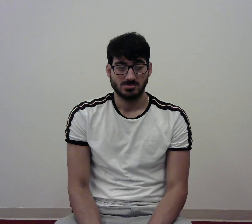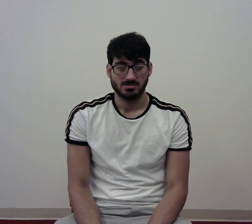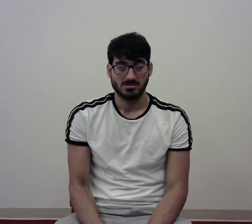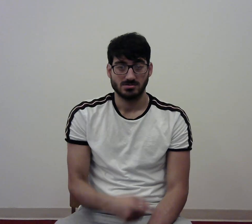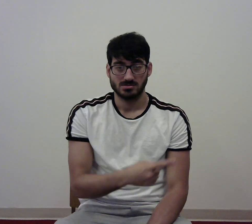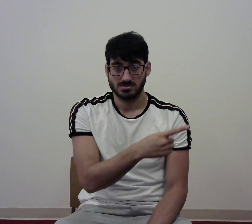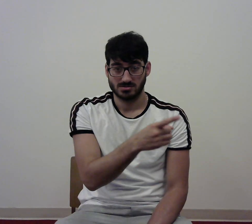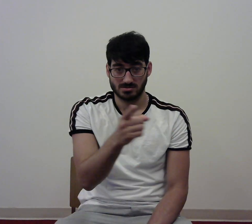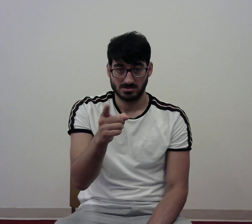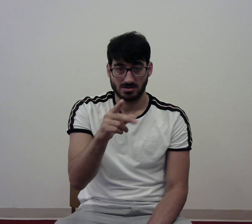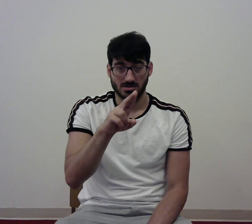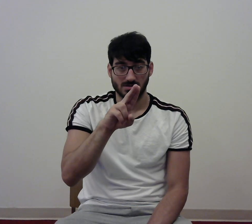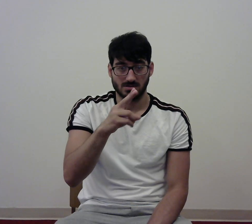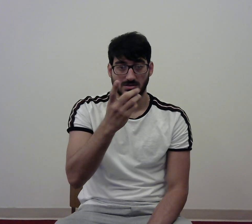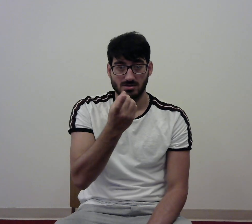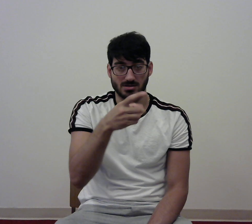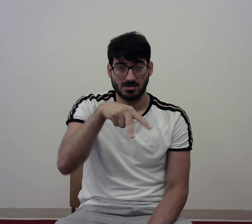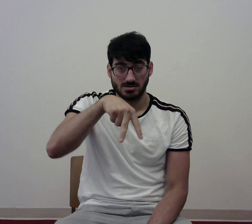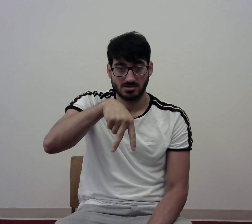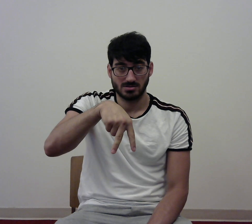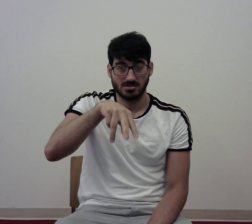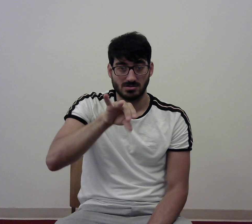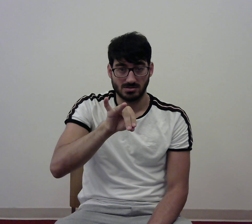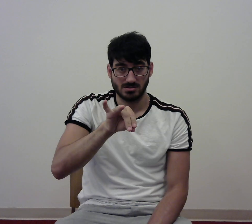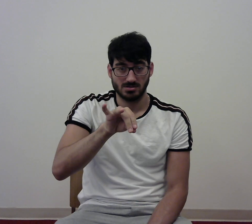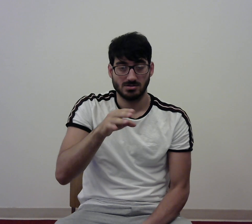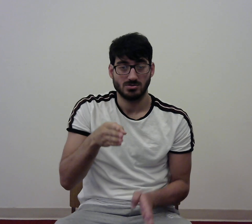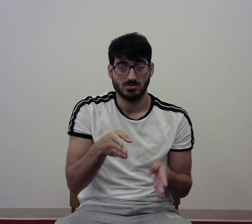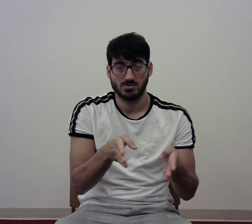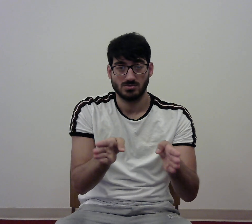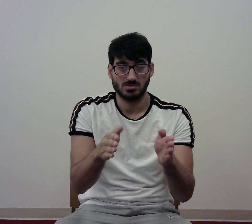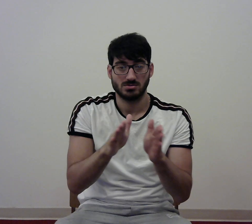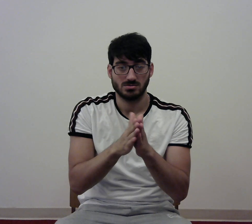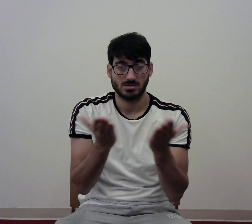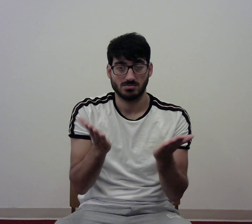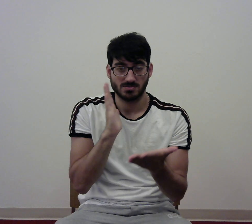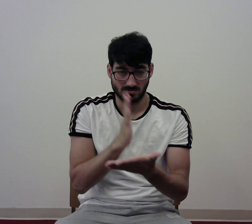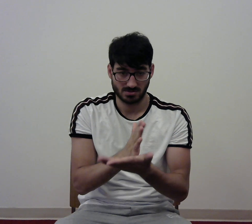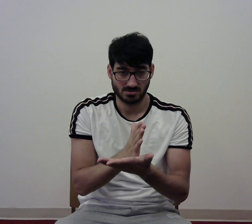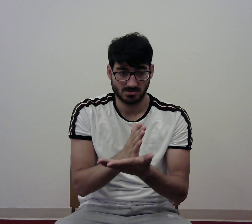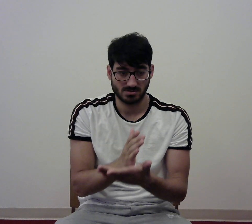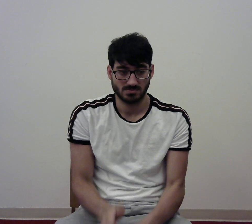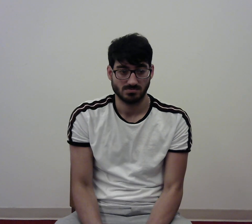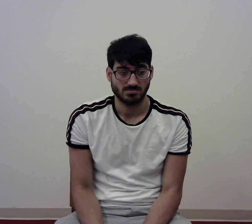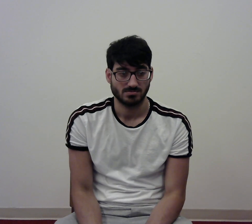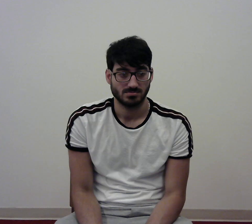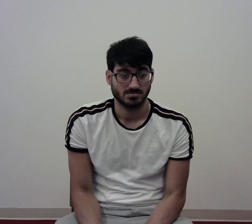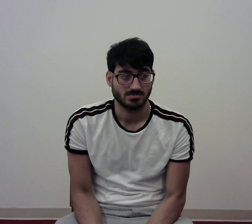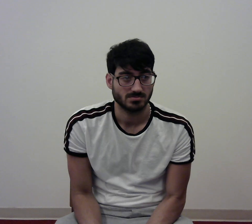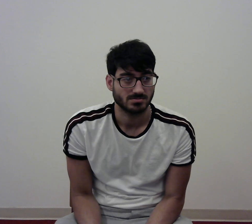Sizdə "Dəli Kür" kitabı var?